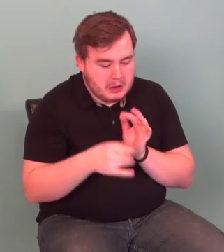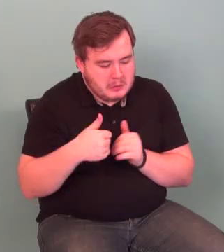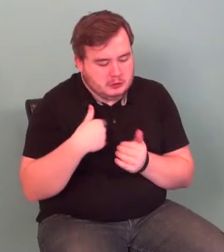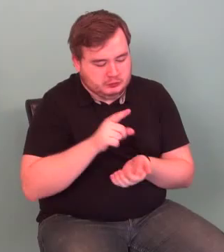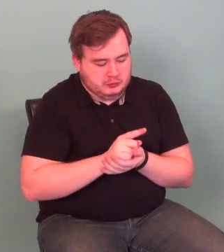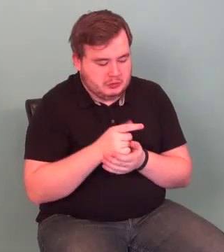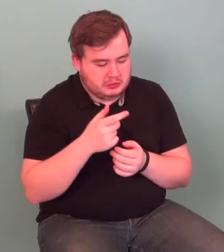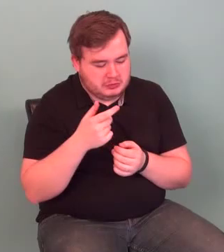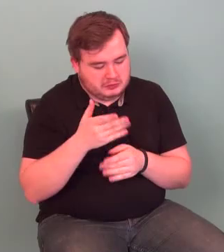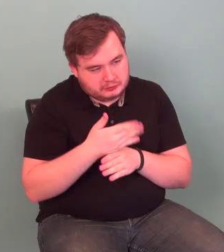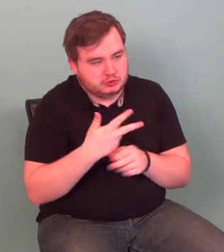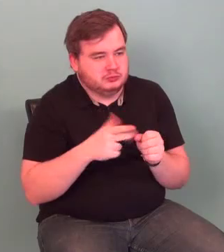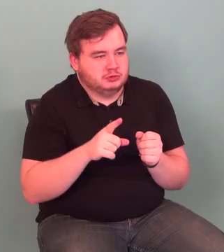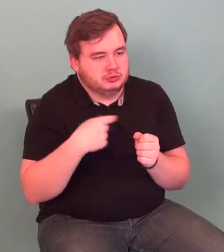Może uda mi się je zrobić o trzydzieści minut wcześniej.